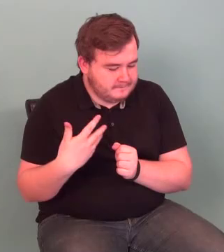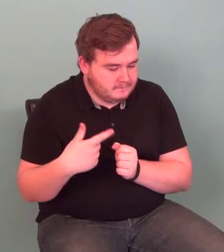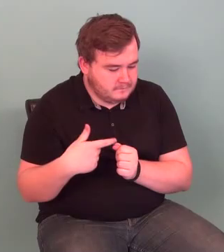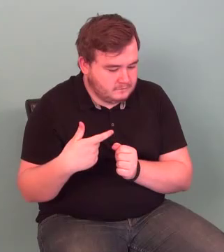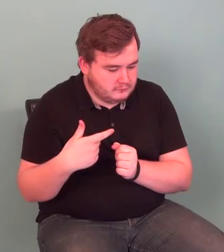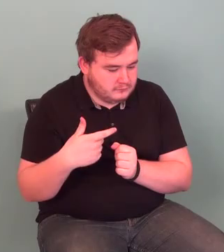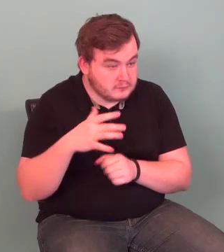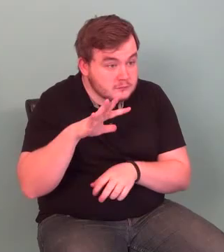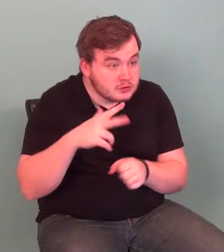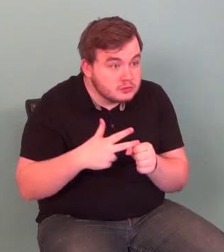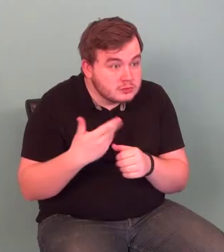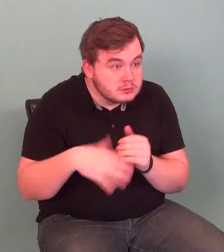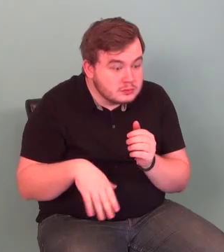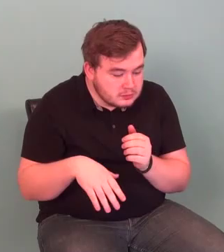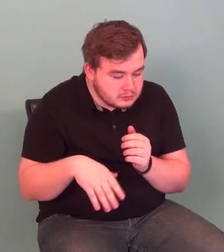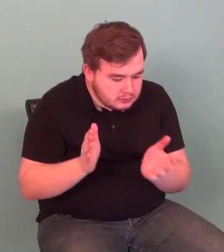Kończysz o piątej trzydzieści?